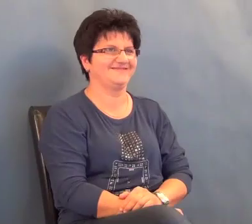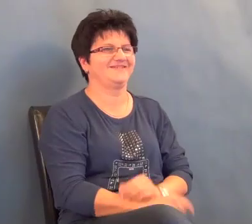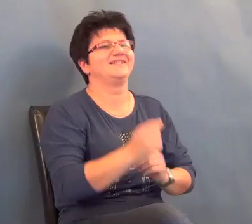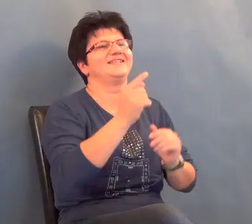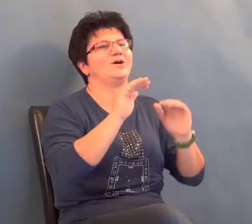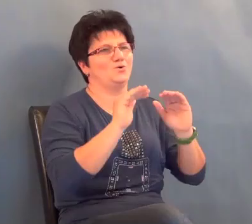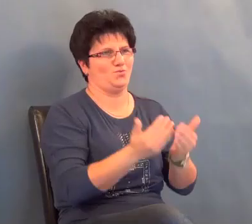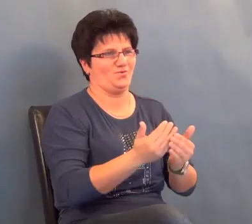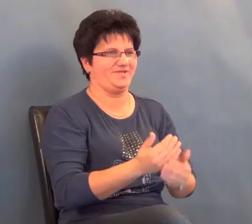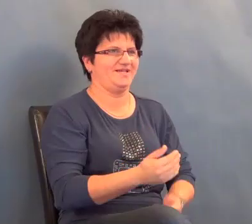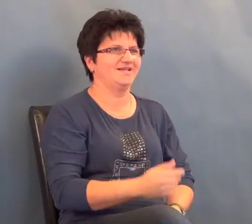Na krótko.